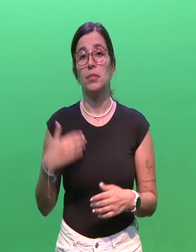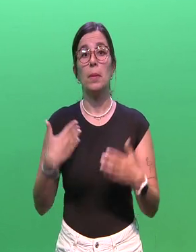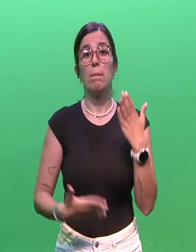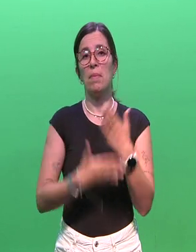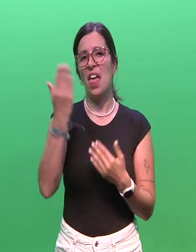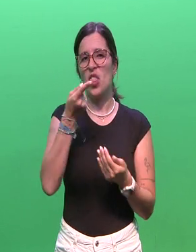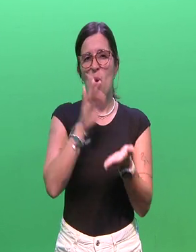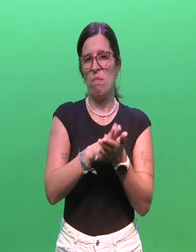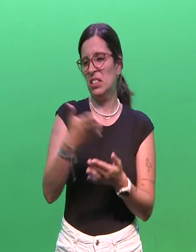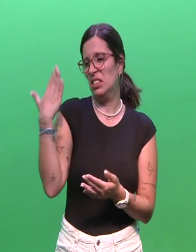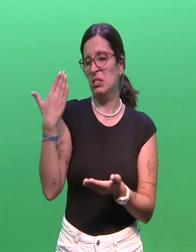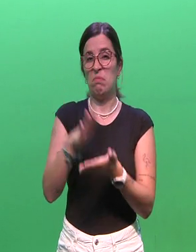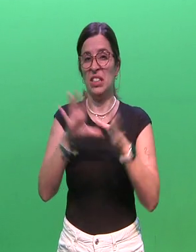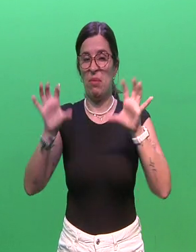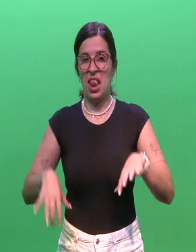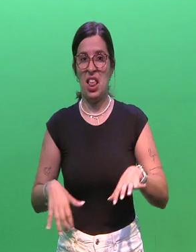Va començar fa un mes, a l'abril.